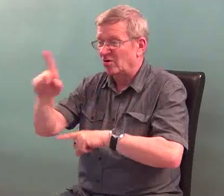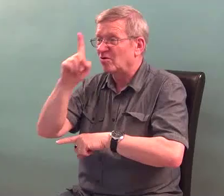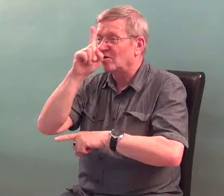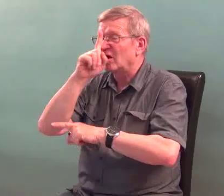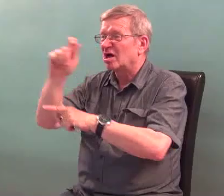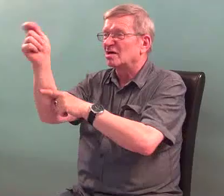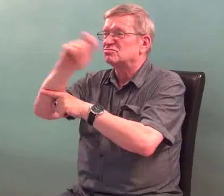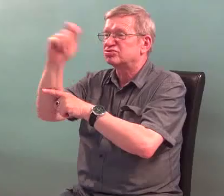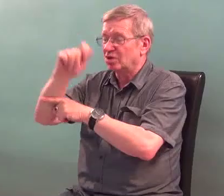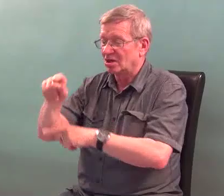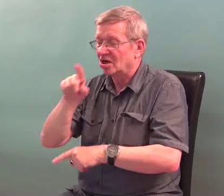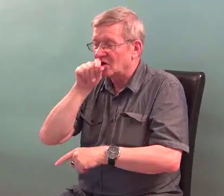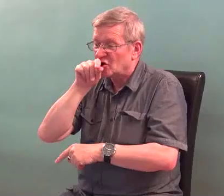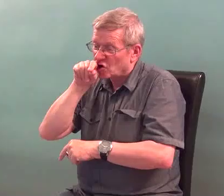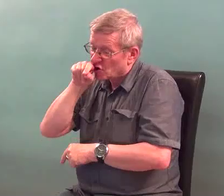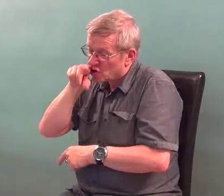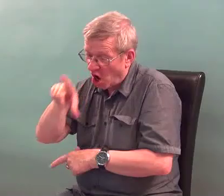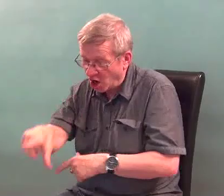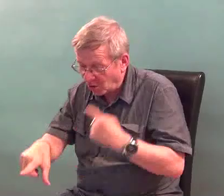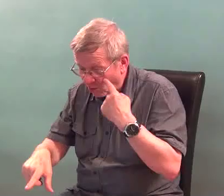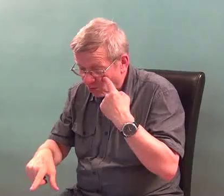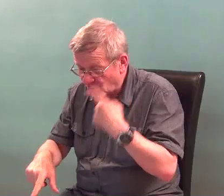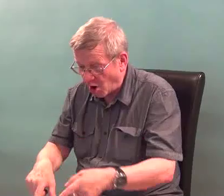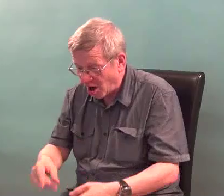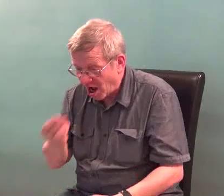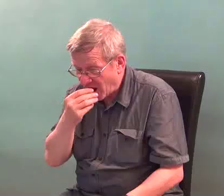Budzik dzwoni, a z zegara wychodzi kukułka z otwartym dziobem i widzi, że na stole jest dużo jedzenia.